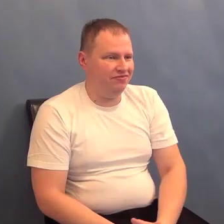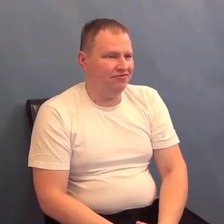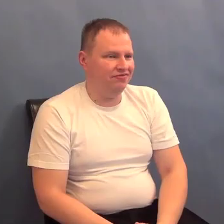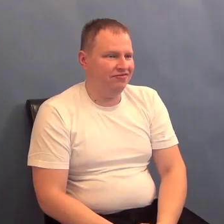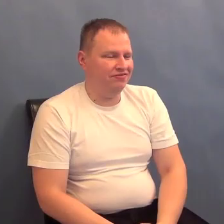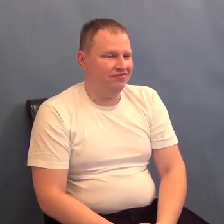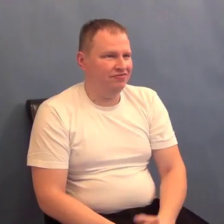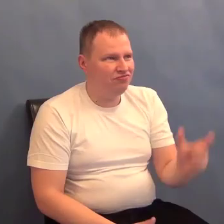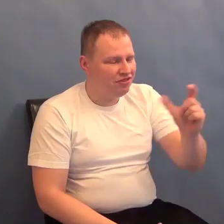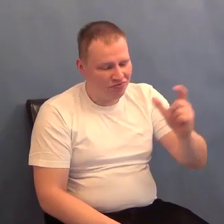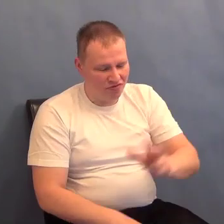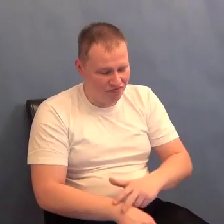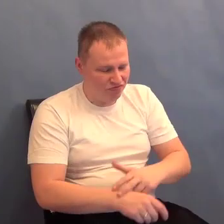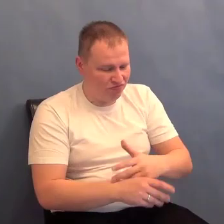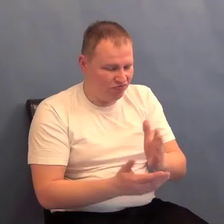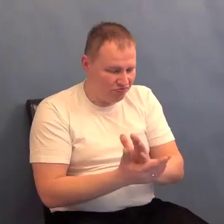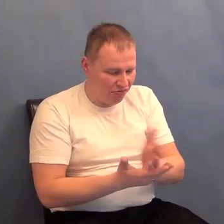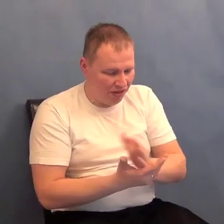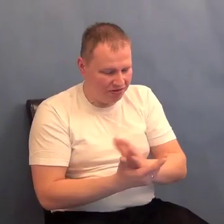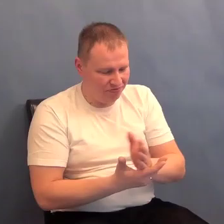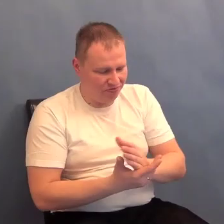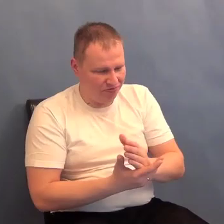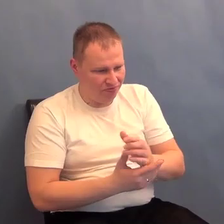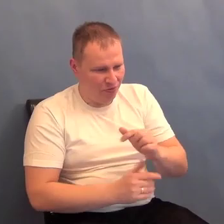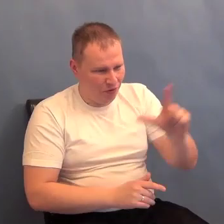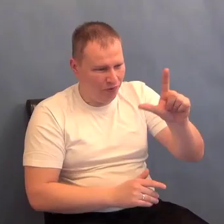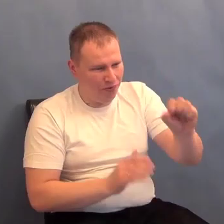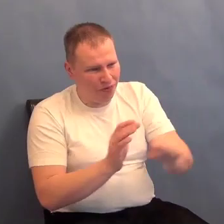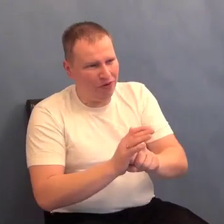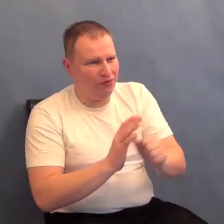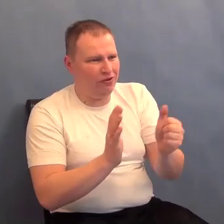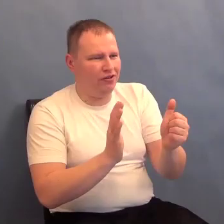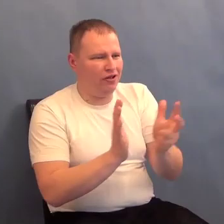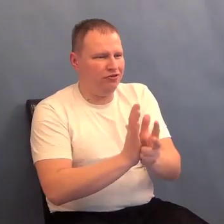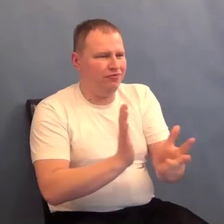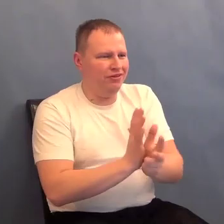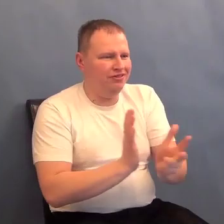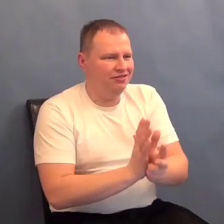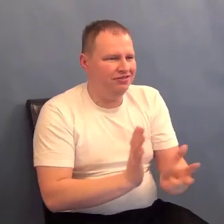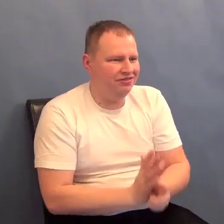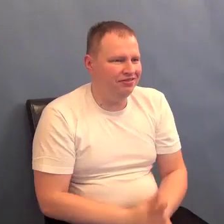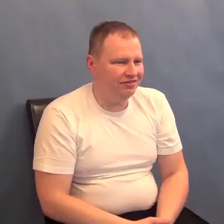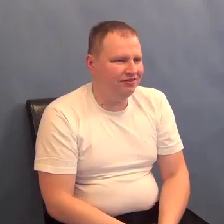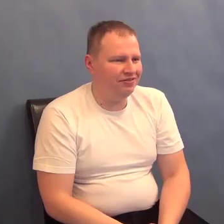W czwartek o godzinie... między drugą a osiemnastą.